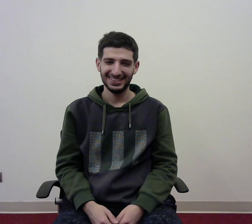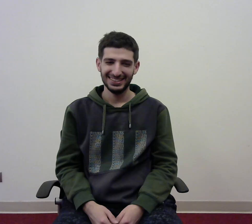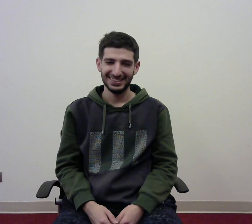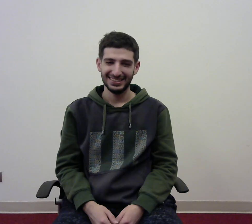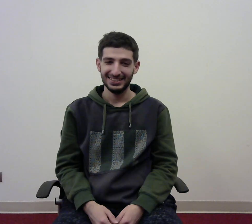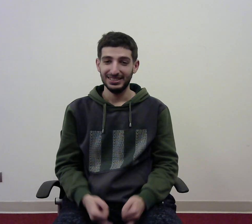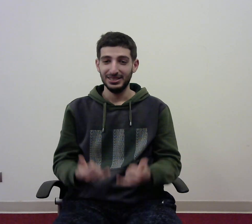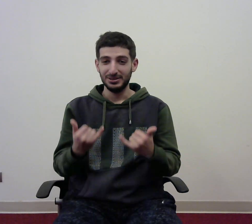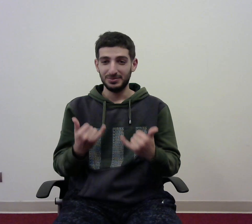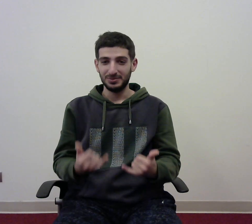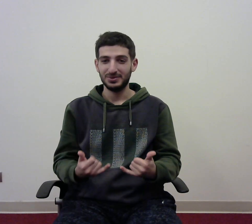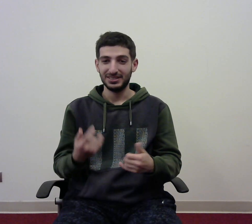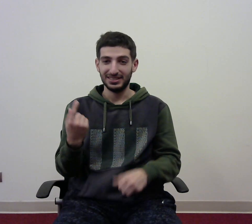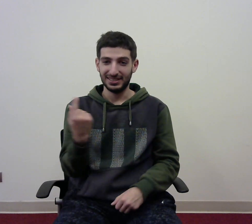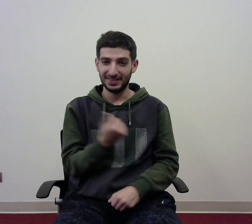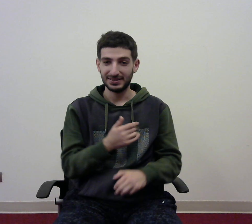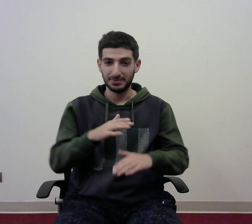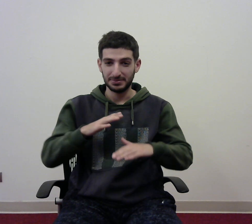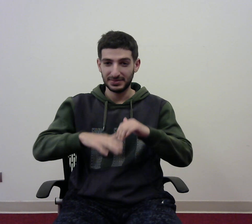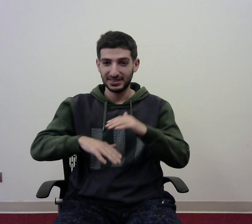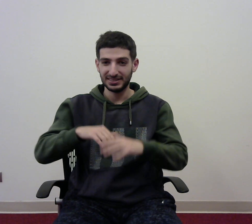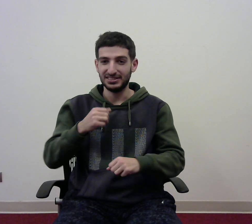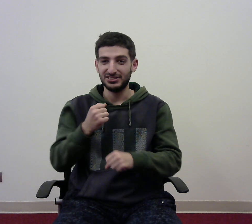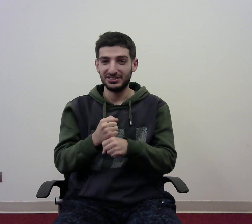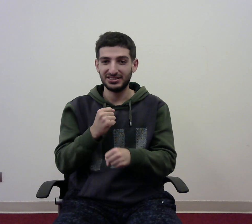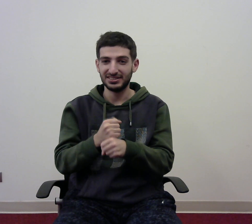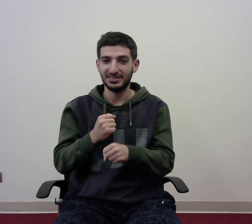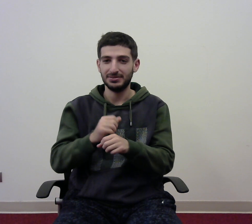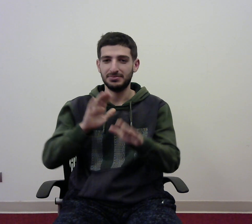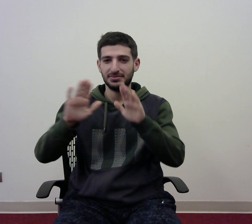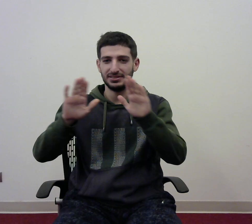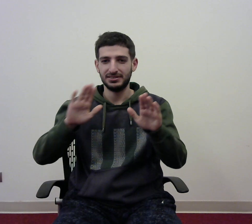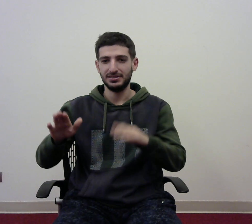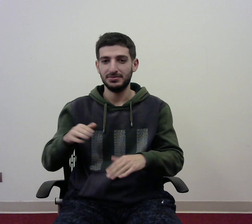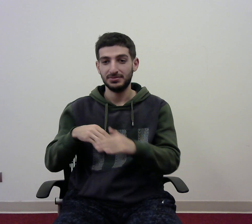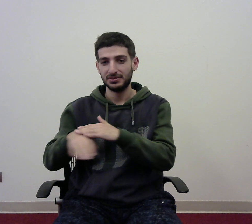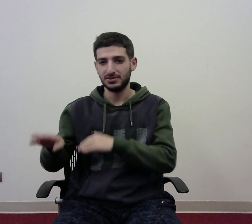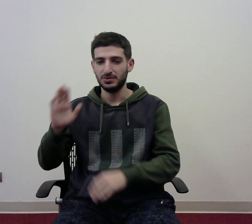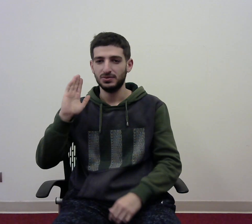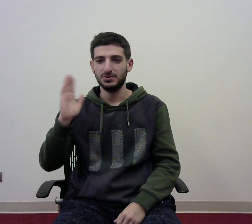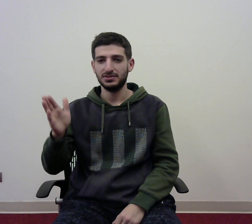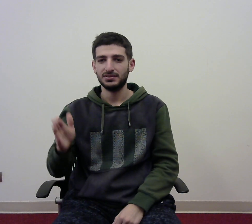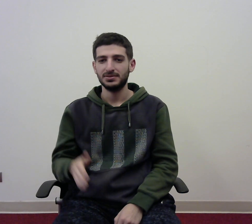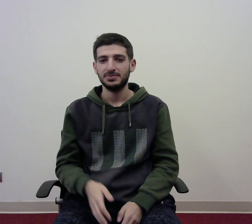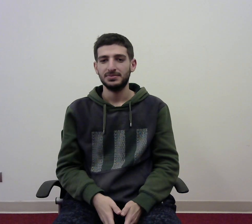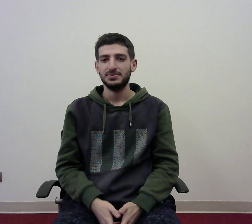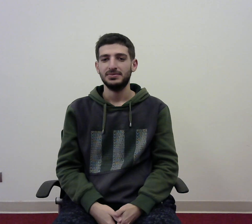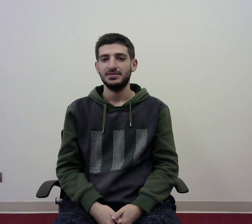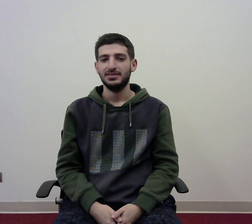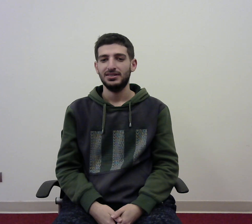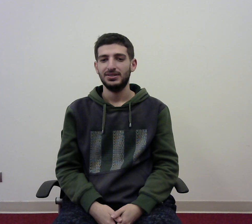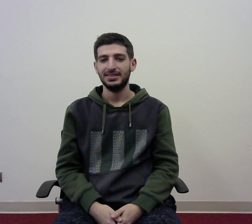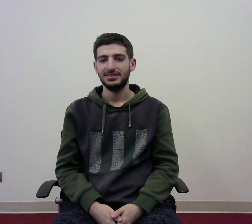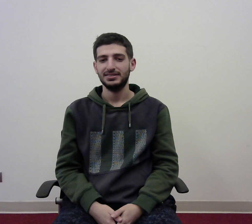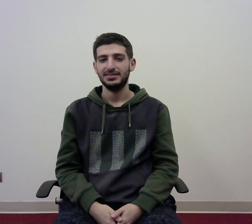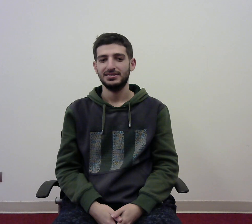Bu həftə əl işləri sərgisinə gedəcəm